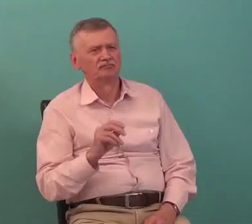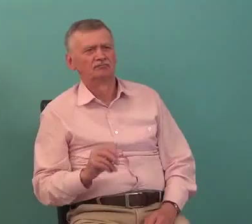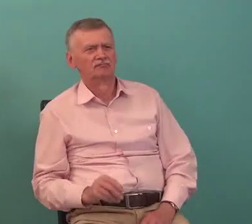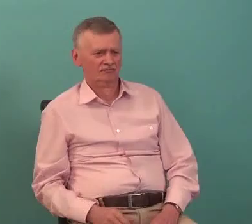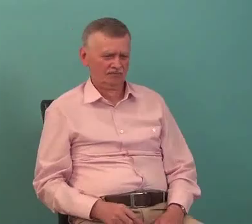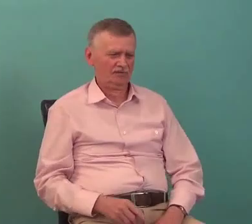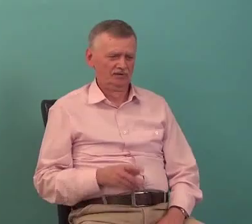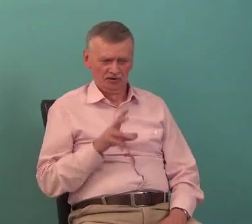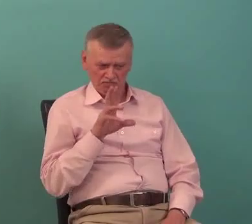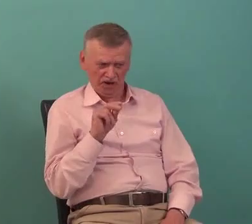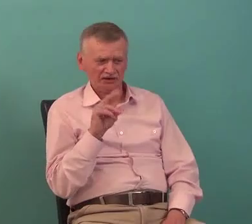Poniedziałek pasuje.